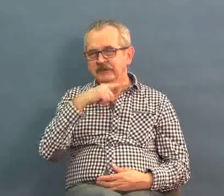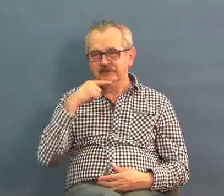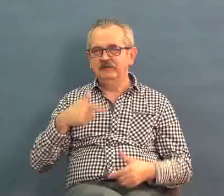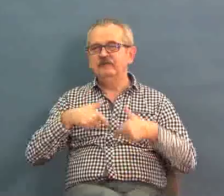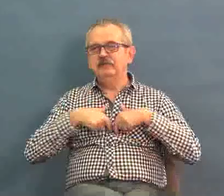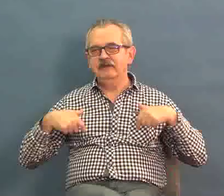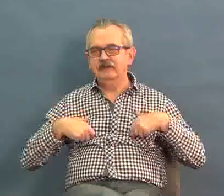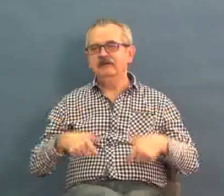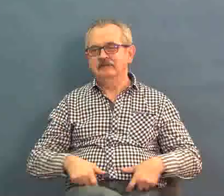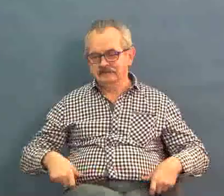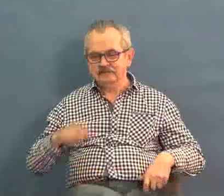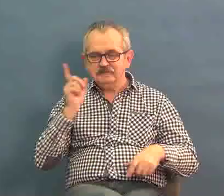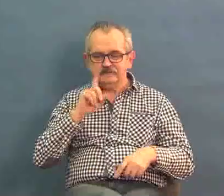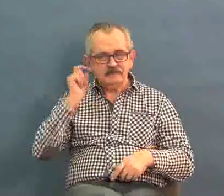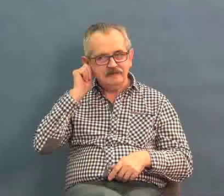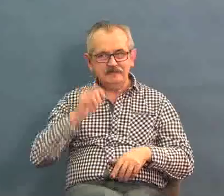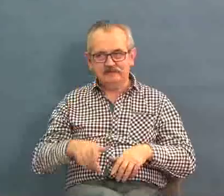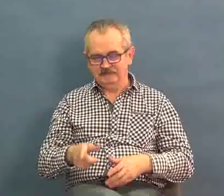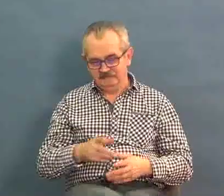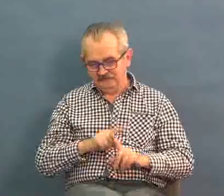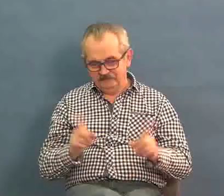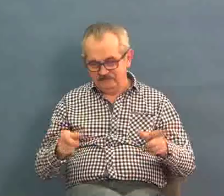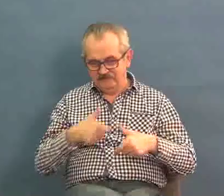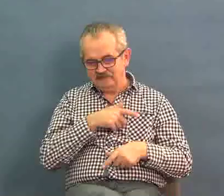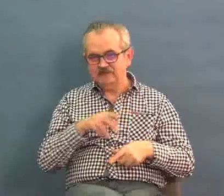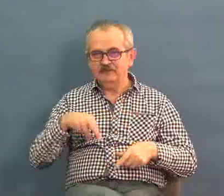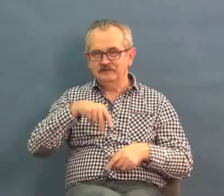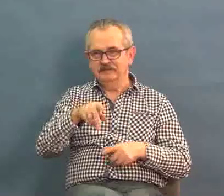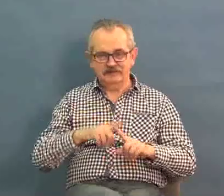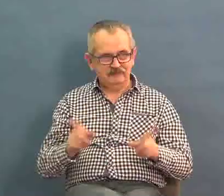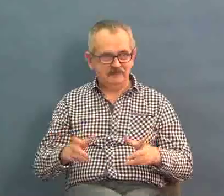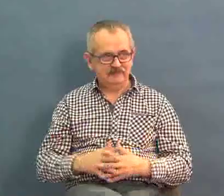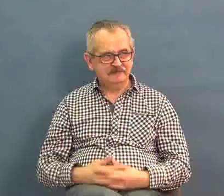Czerwone koło pokazuje, że i chłopak i dziewczyna nie mogą chodzić w stroju kąpielowym.